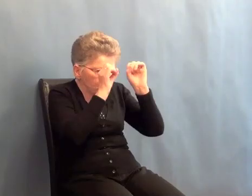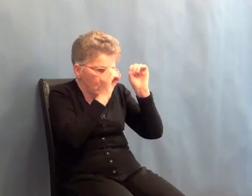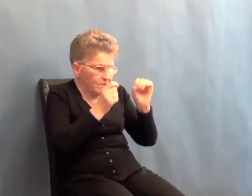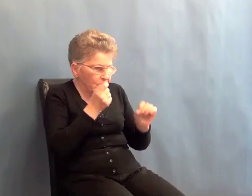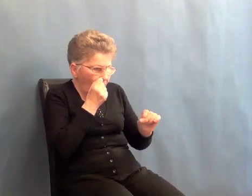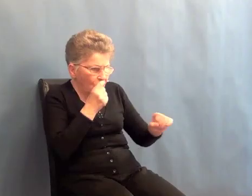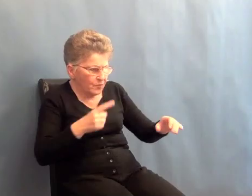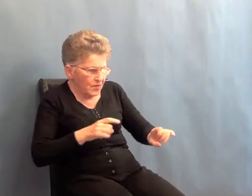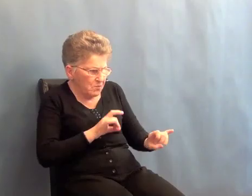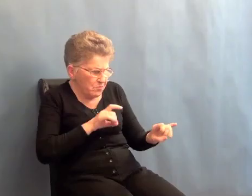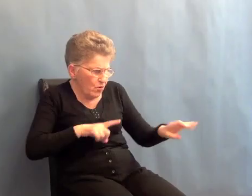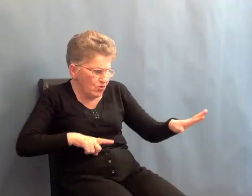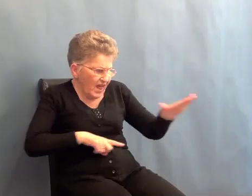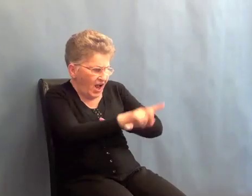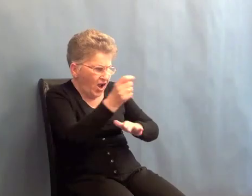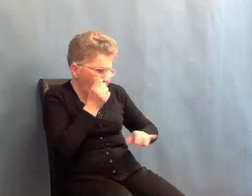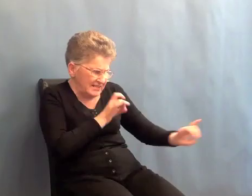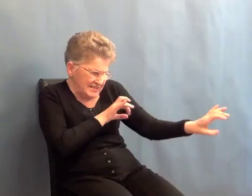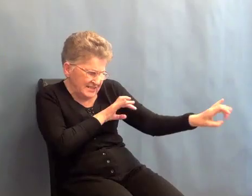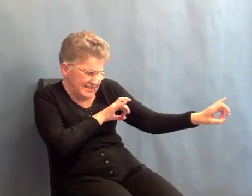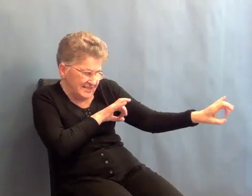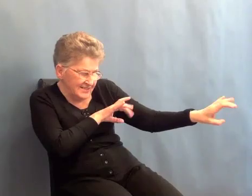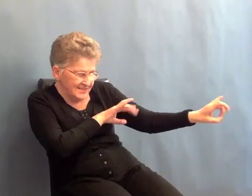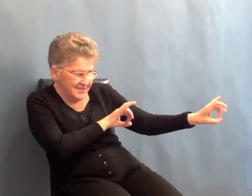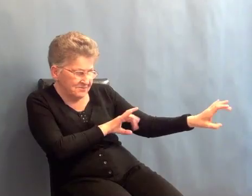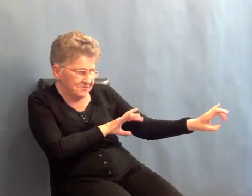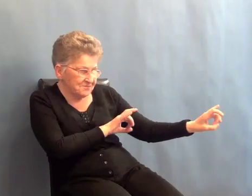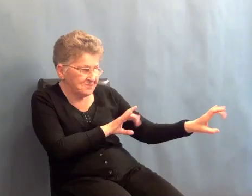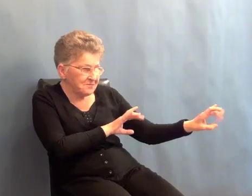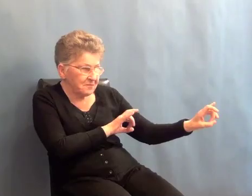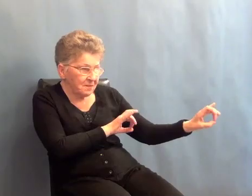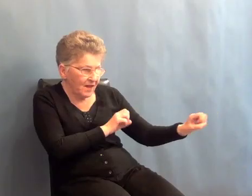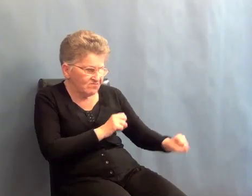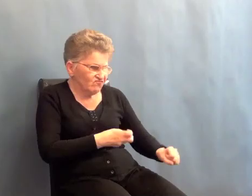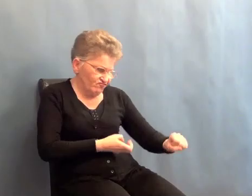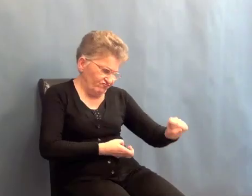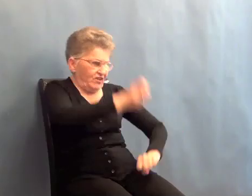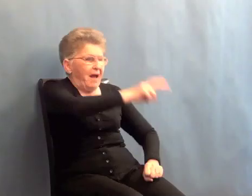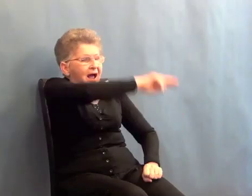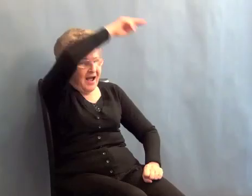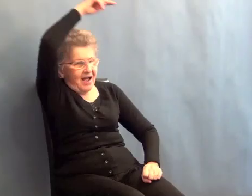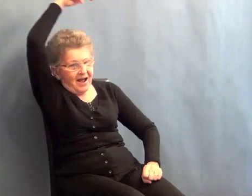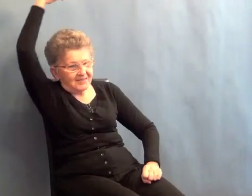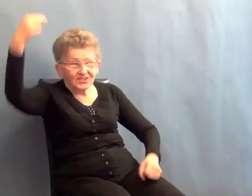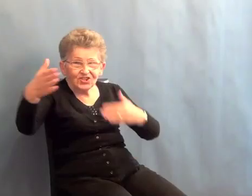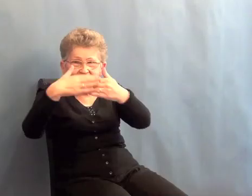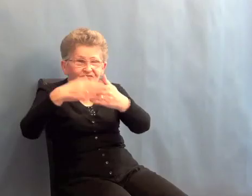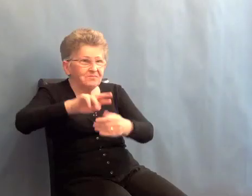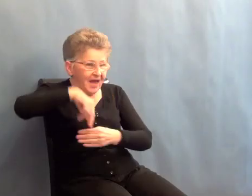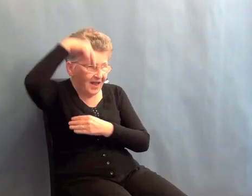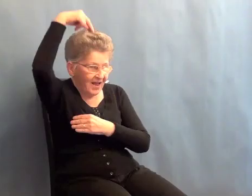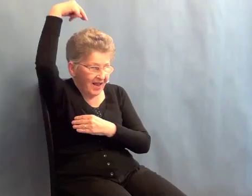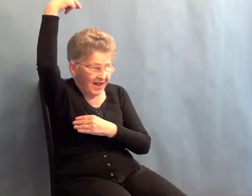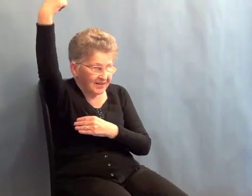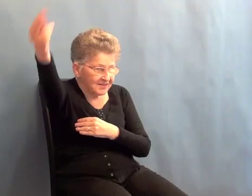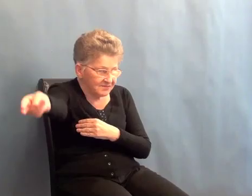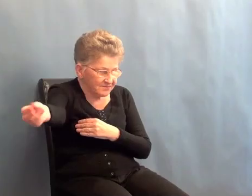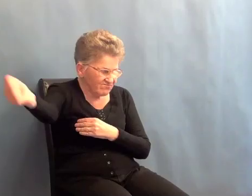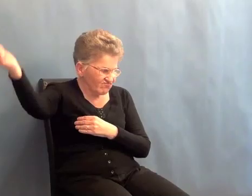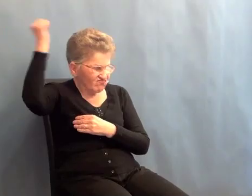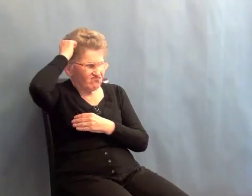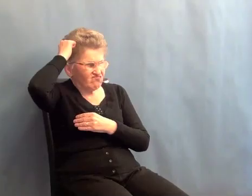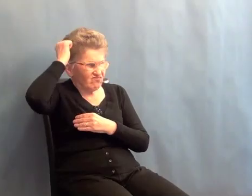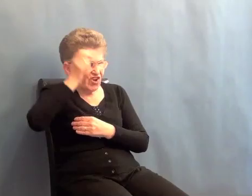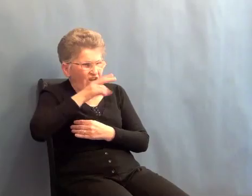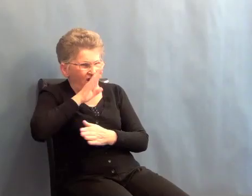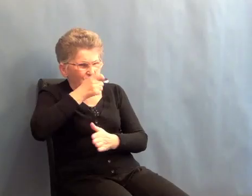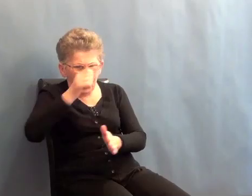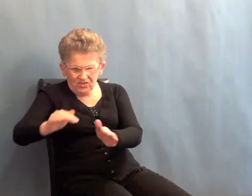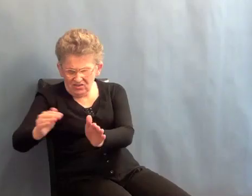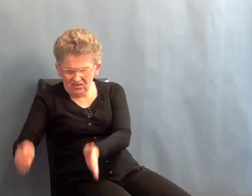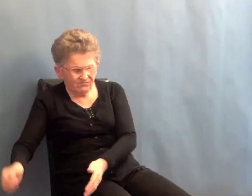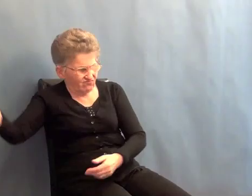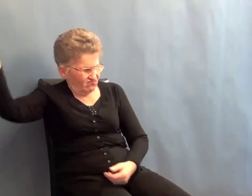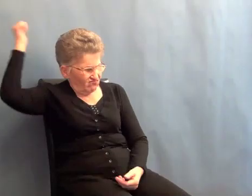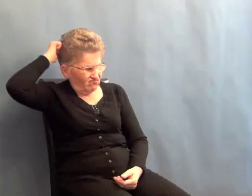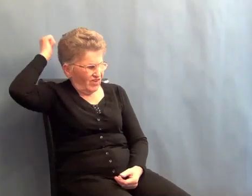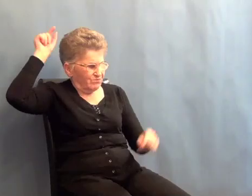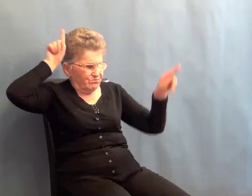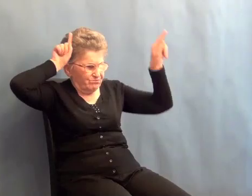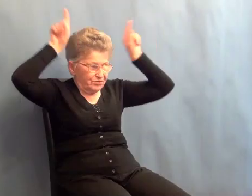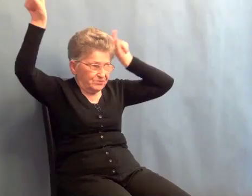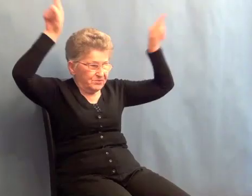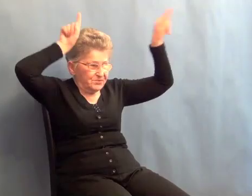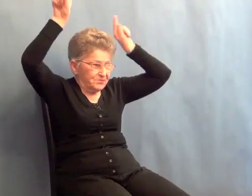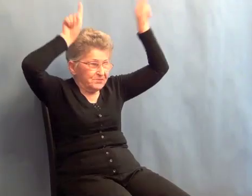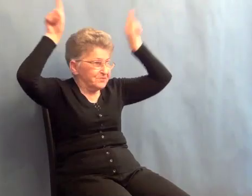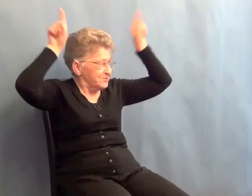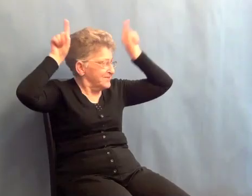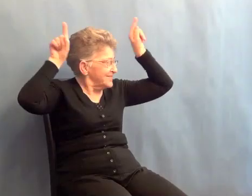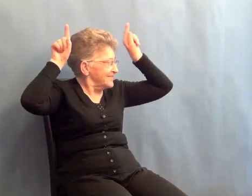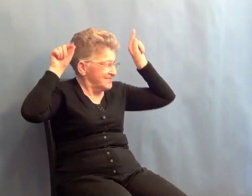Kot biegnie i zostaje wyrzucony z bloku, w którym mieszka ptak. Uderza w kosz, kręci mu się w głowie.